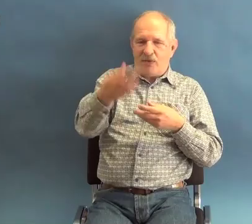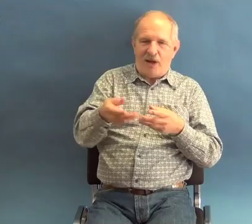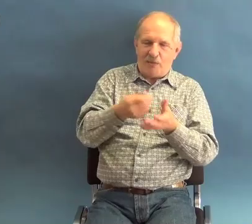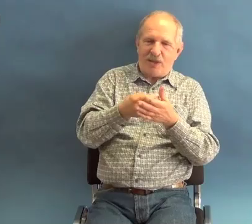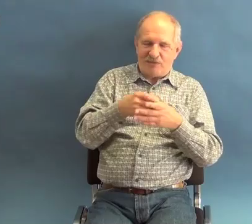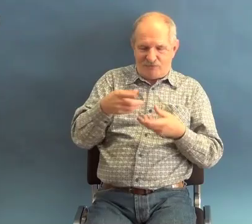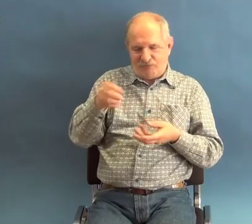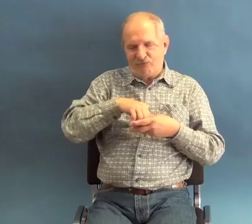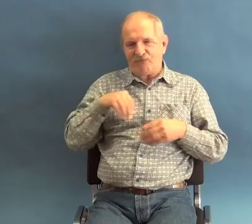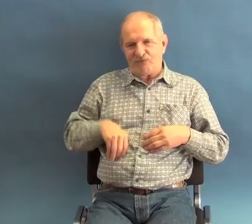On chowa je do kieszeni.